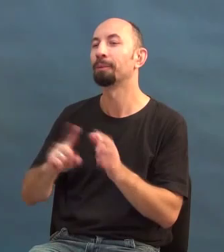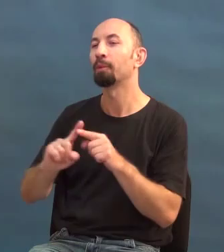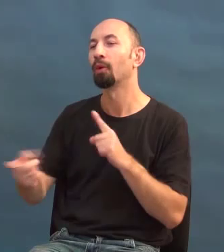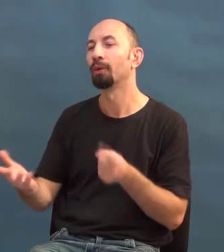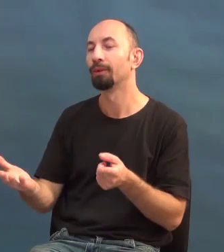Po...?